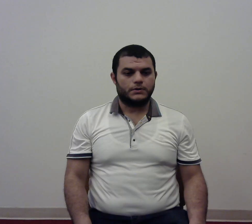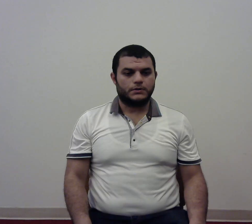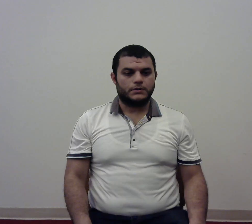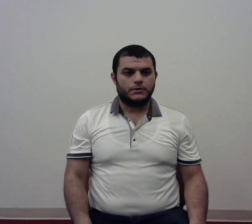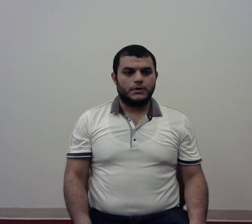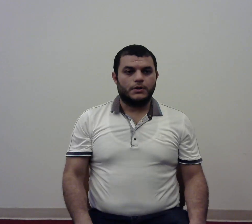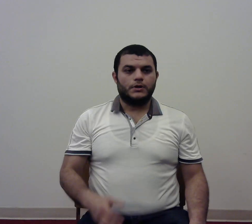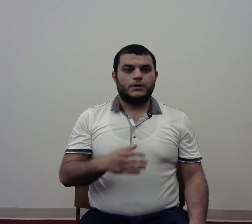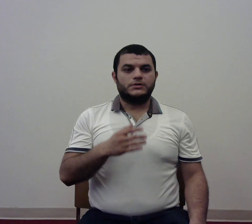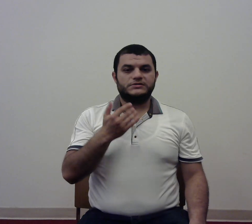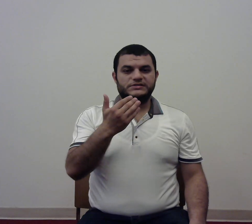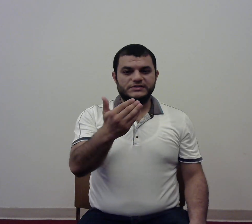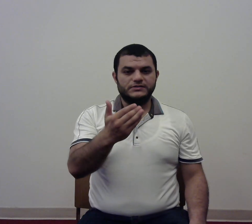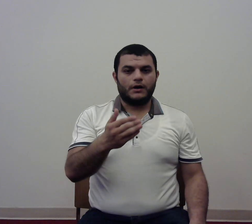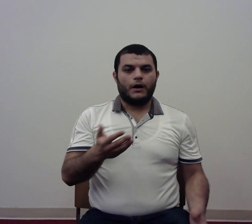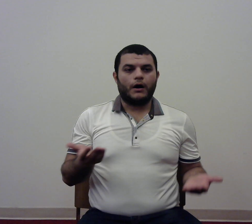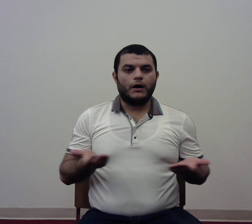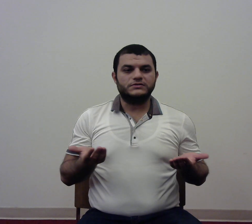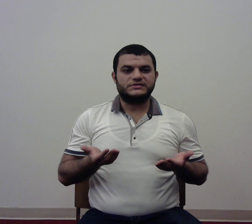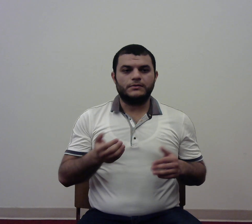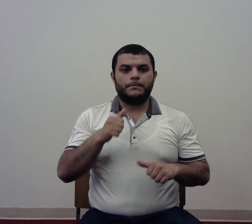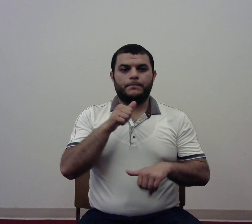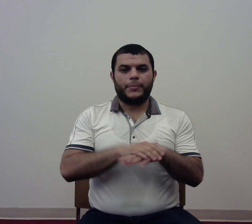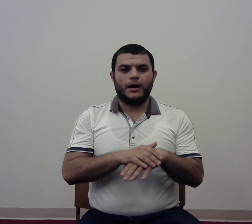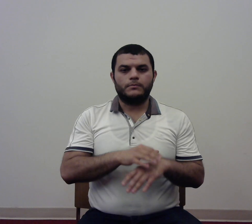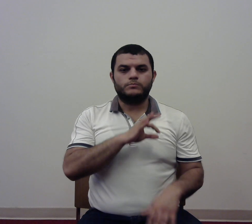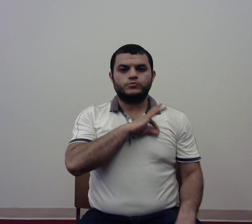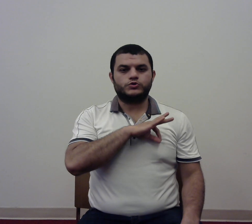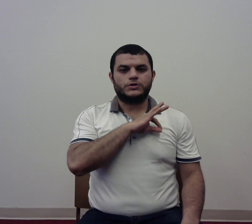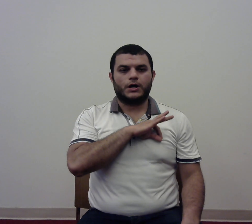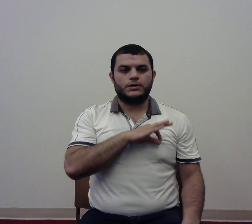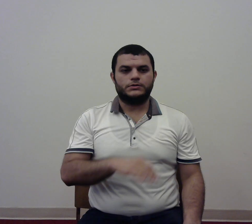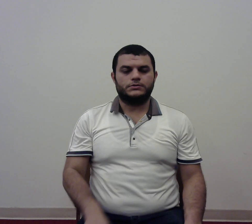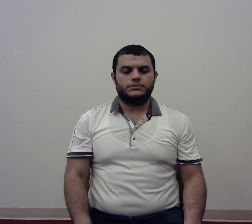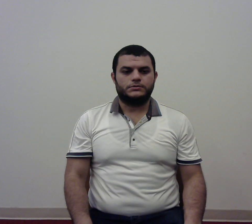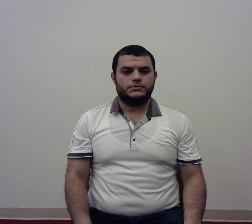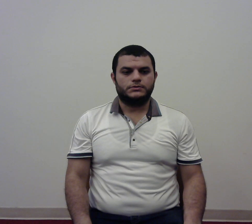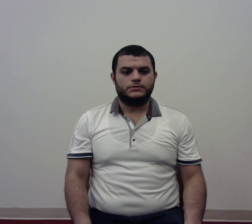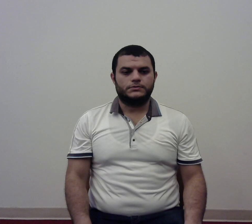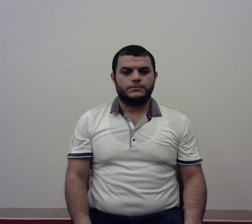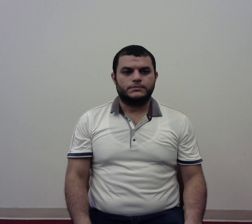Siz hansı bankın müştərisisiniz?